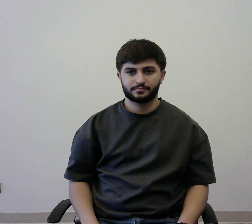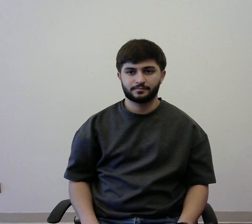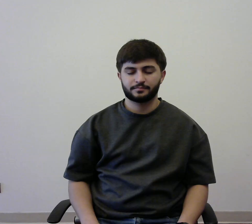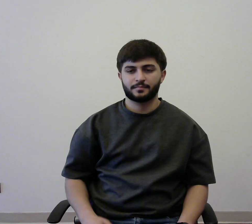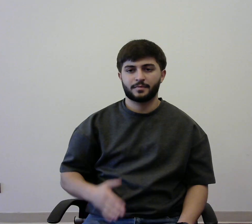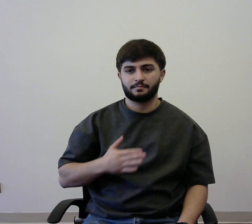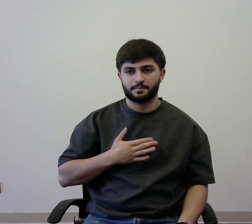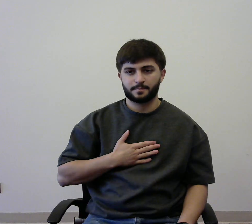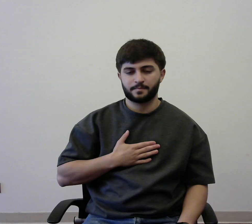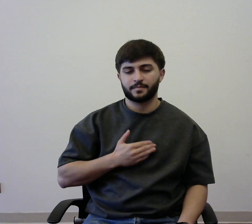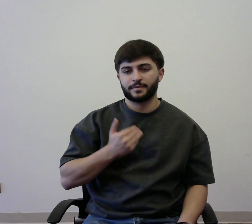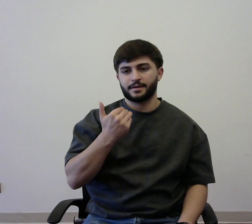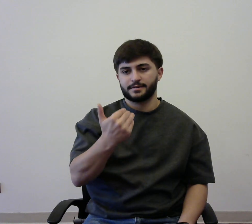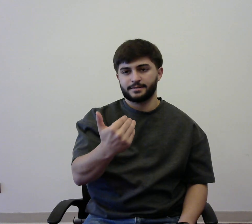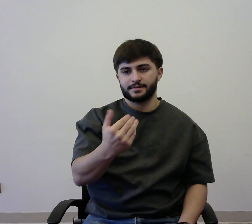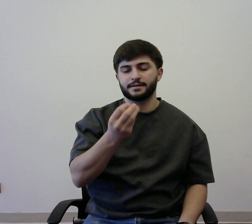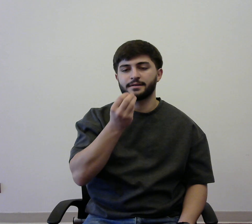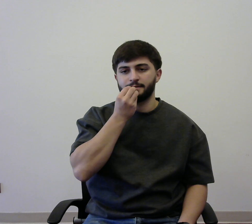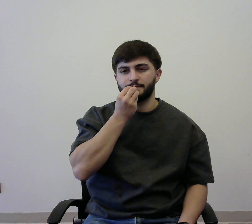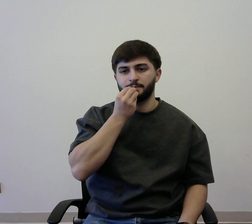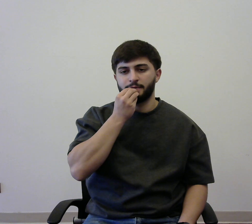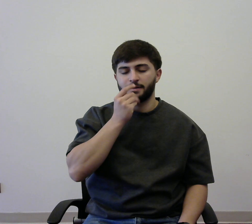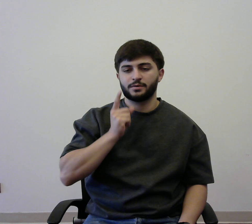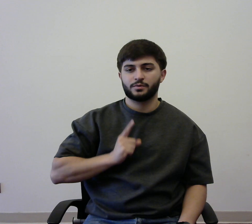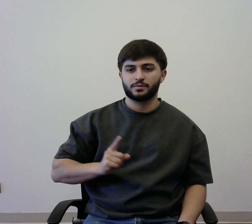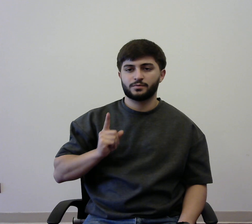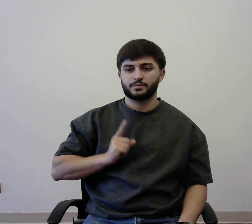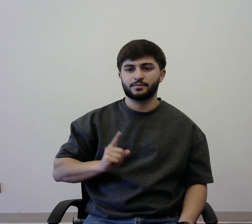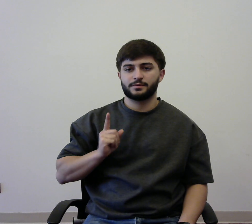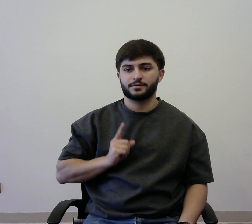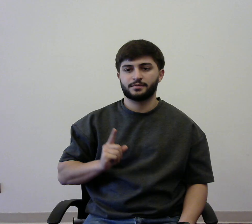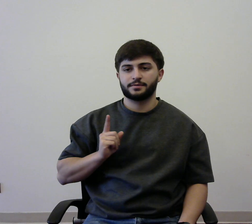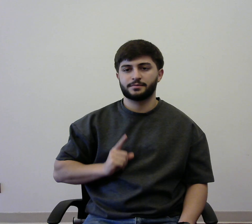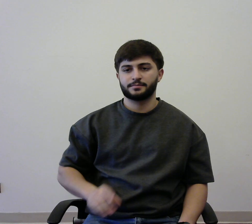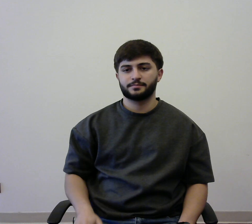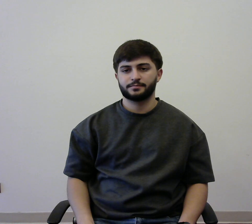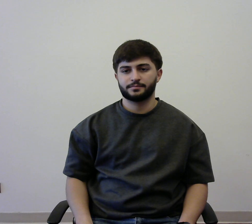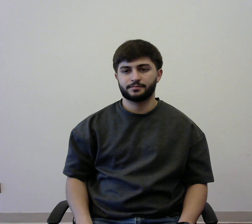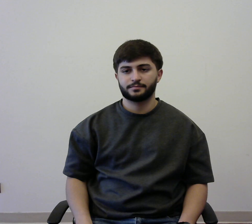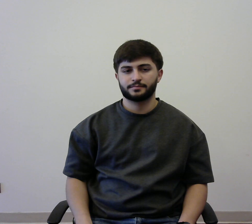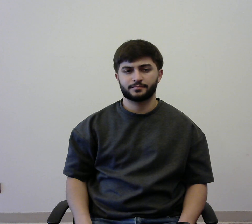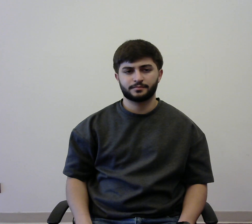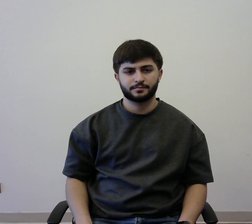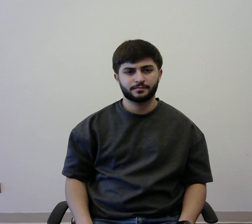Mən sizi naharda gözləyəcəm